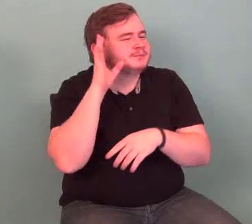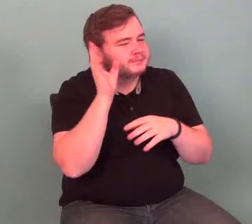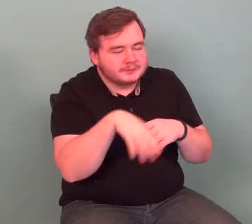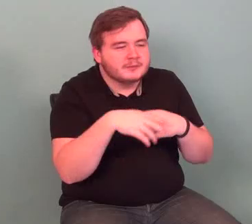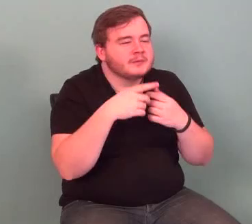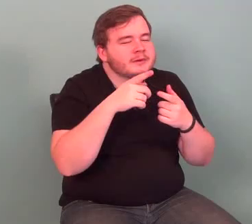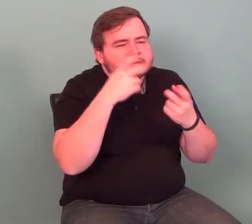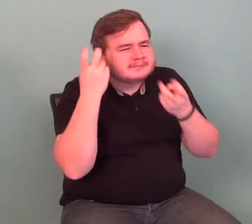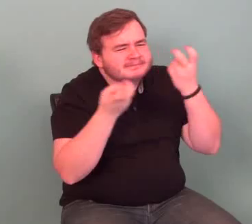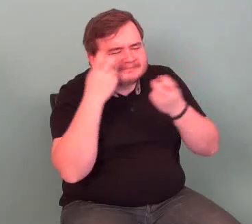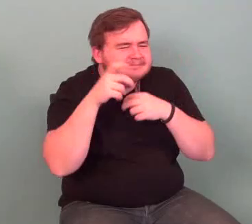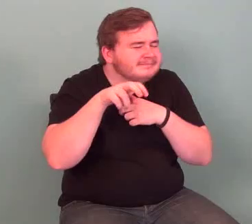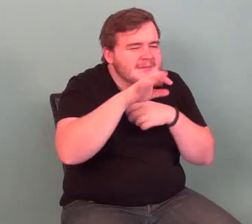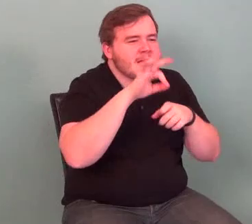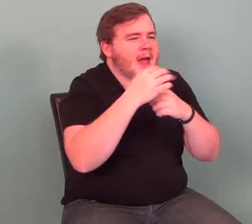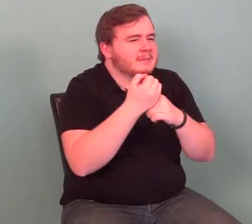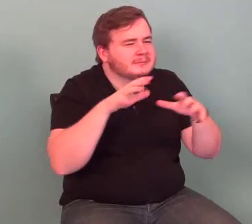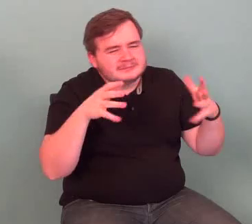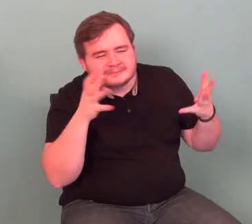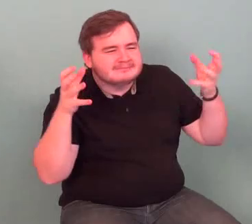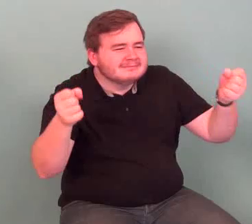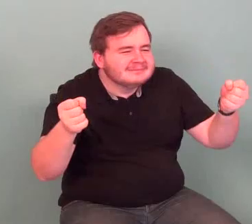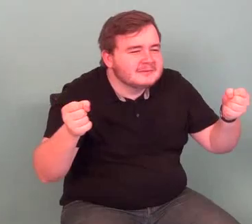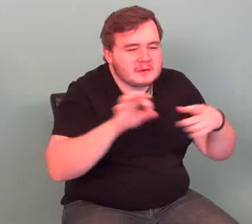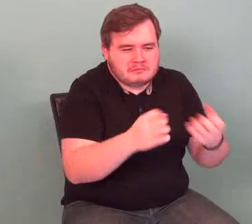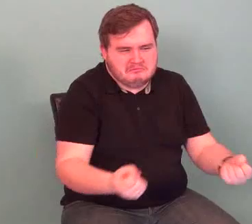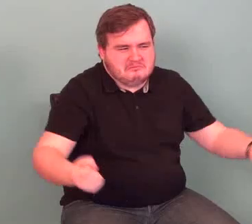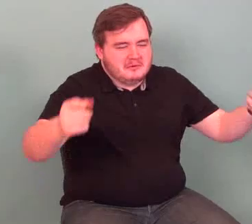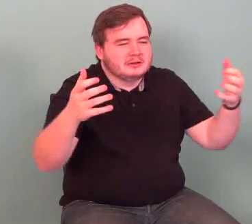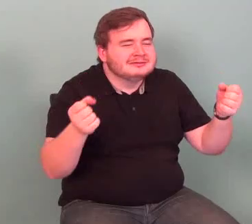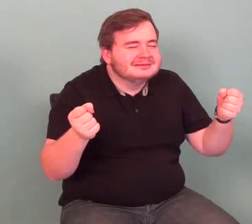Szuka, szuka i akurat trafia na kamień, wchodzi na niego, trzyma ręce na czymś.